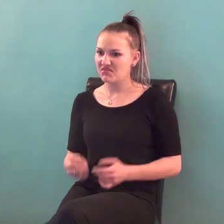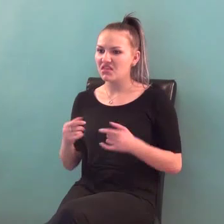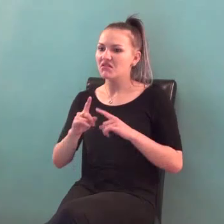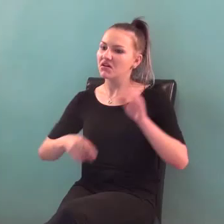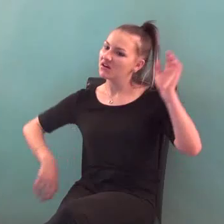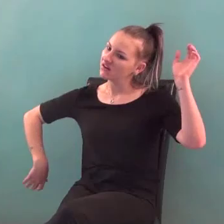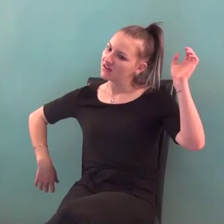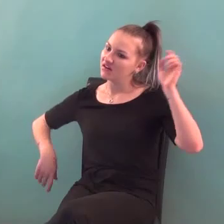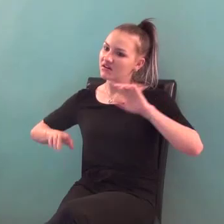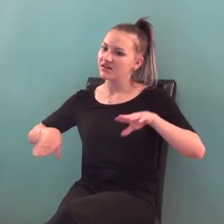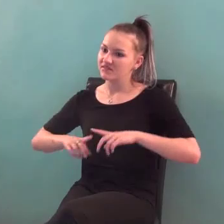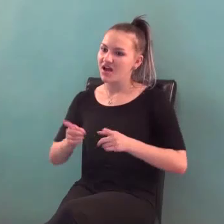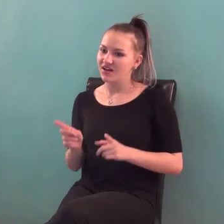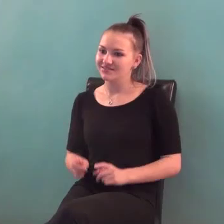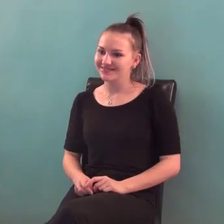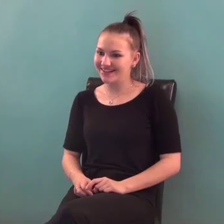Nie wolno w taki sposób pływać.